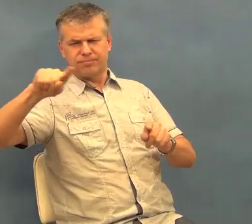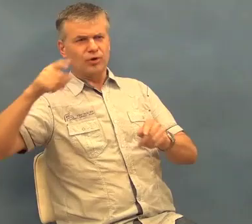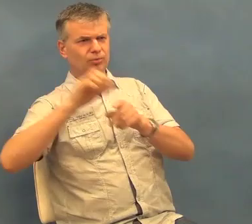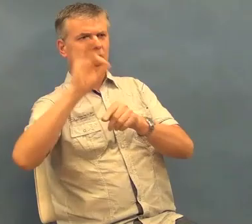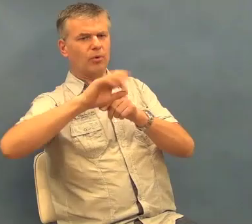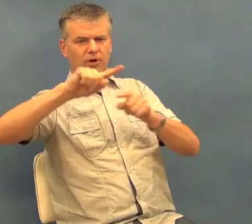Już nadeszła godzina.